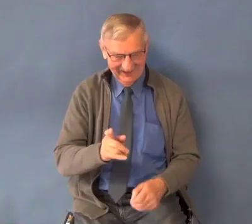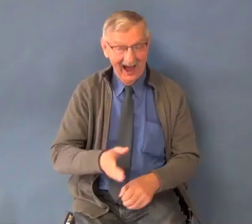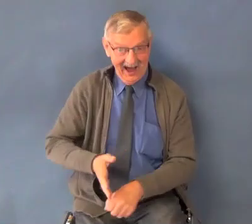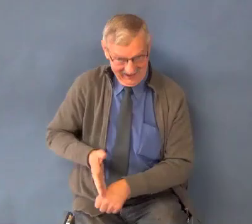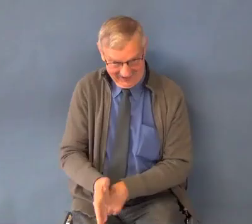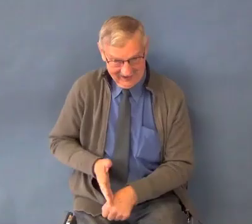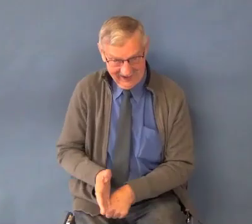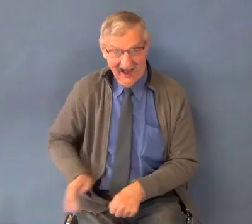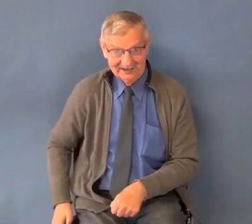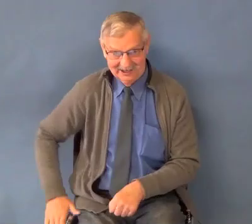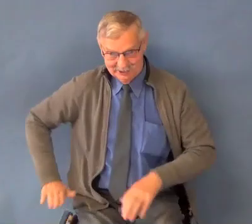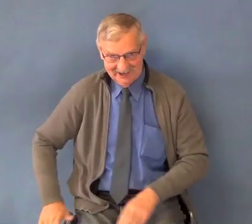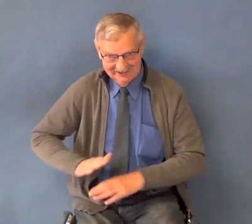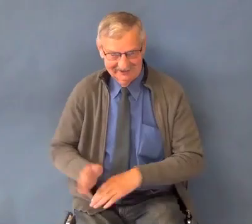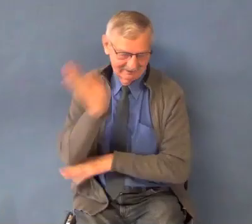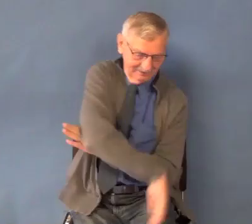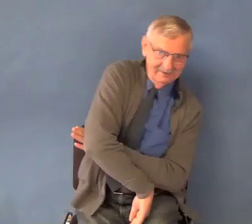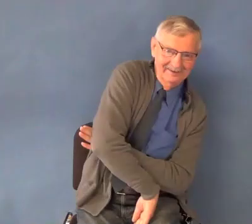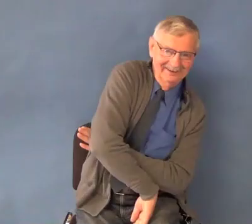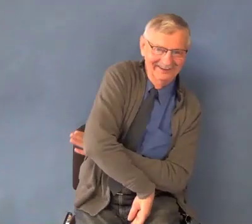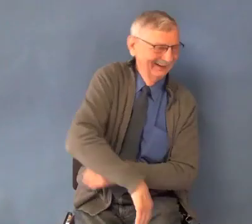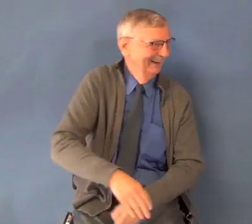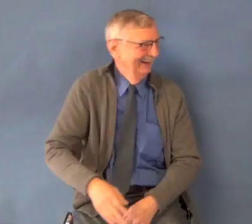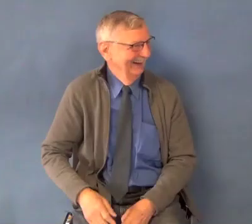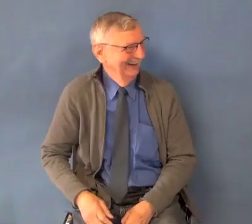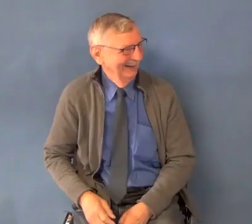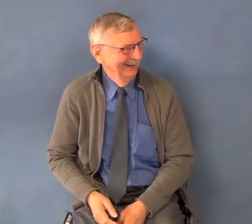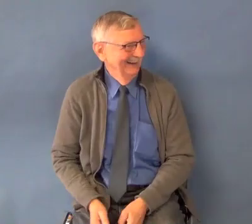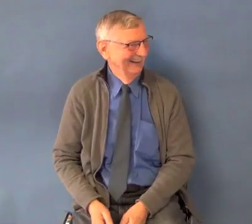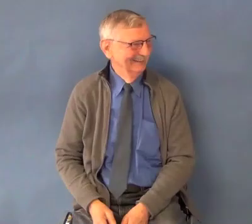Piłując krzesło, na którym się siedzi można się przewrócić.